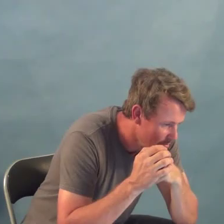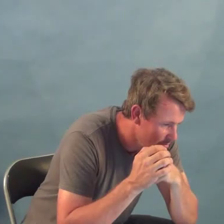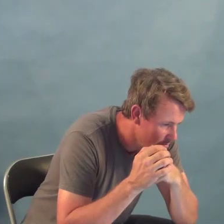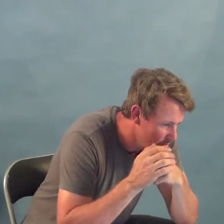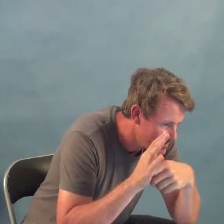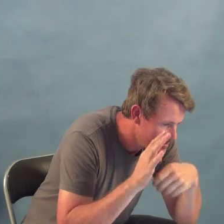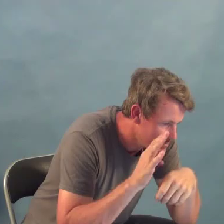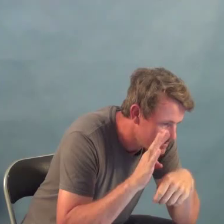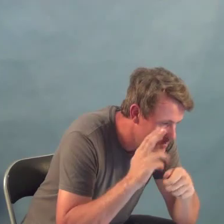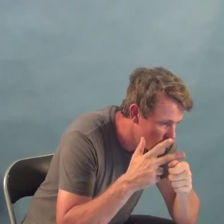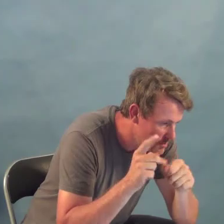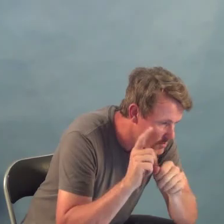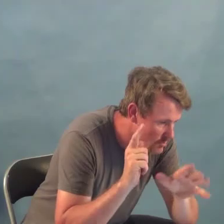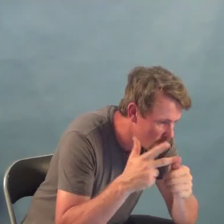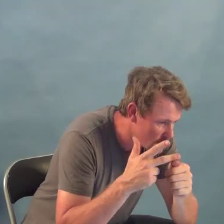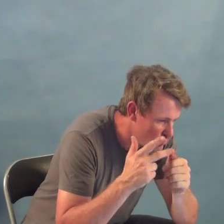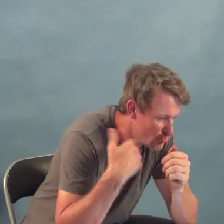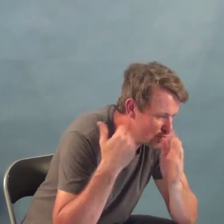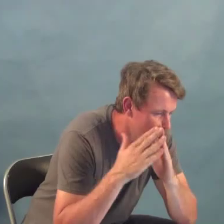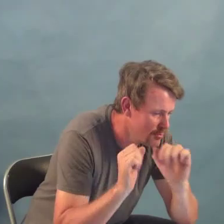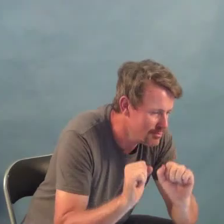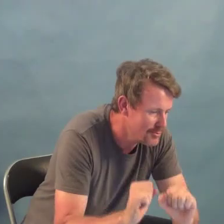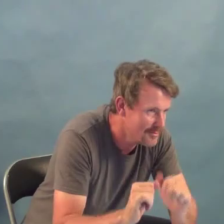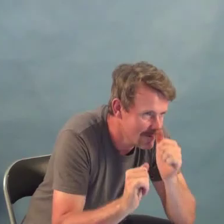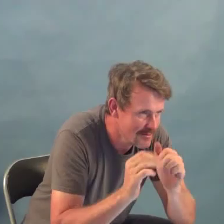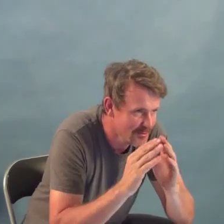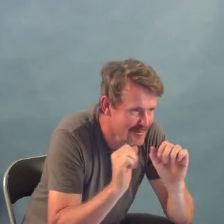Od czwartej trzydzieści do siódmej trzydzieści jestem w domu i sprzątam. Sprzątam w domu.